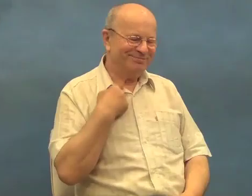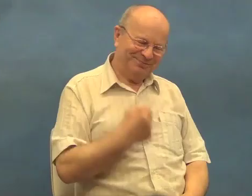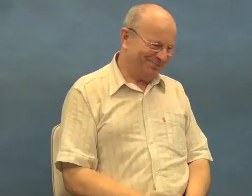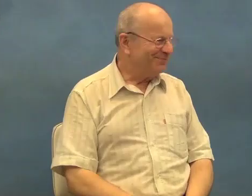Żart.